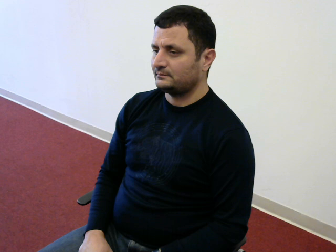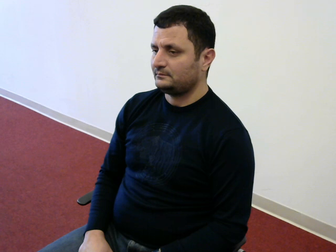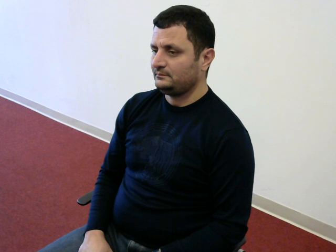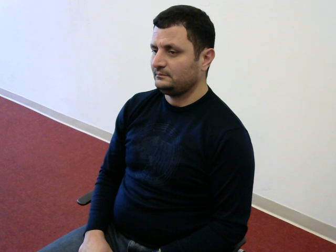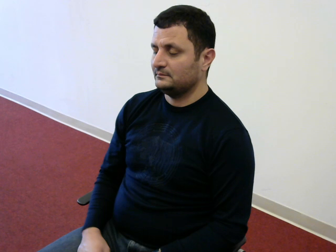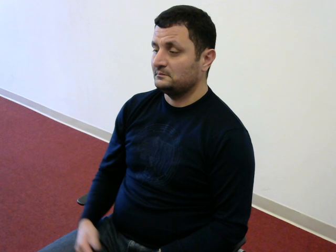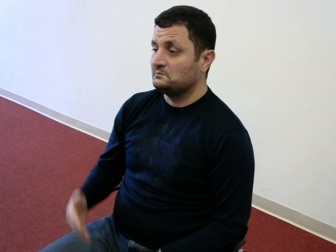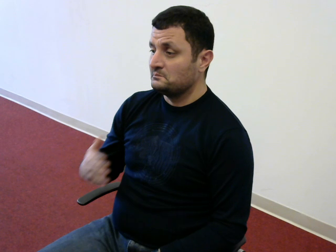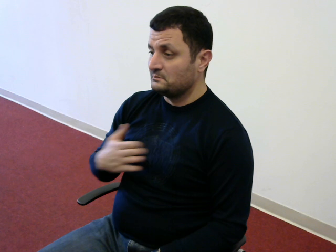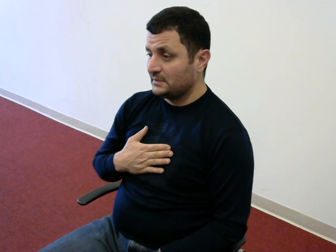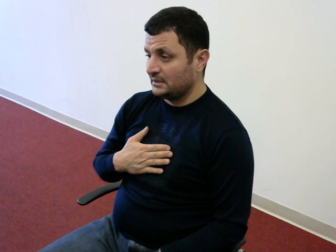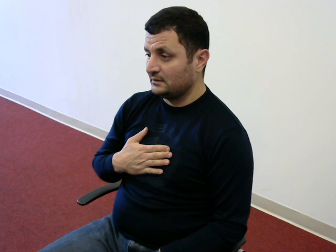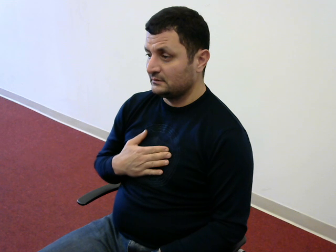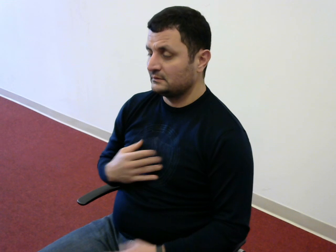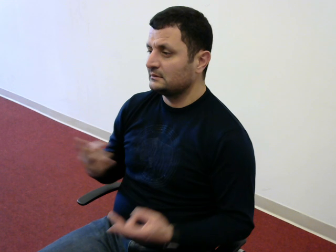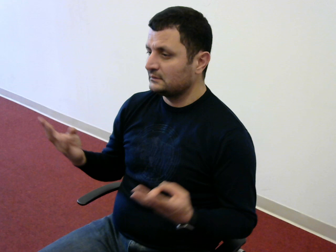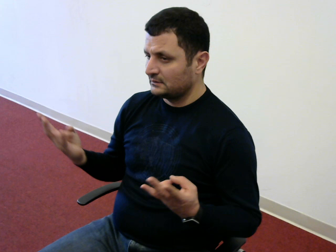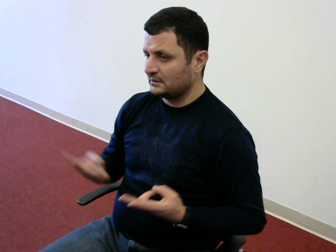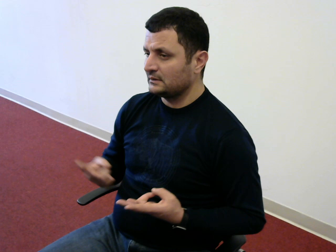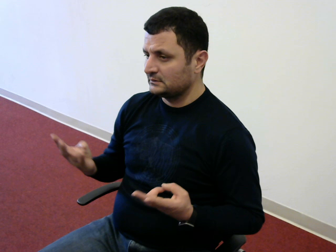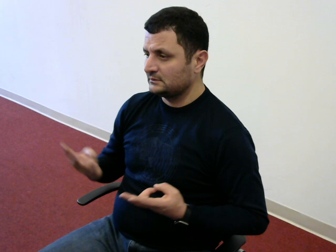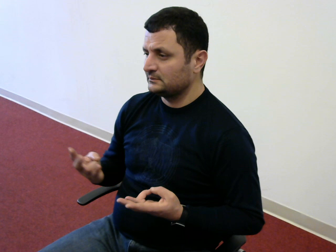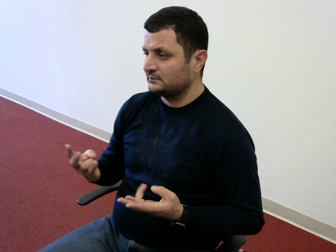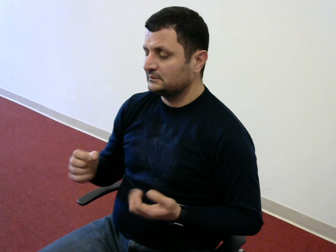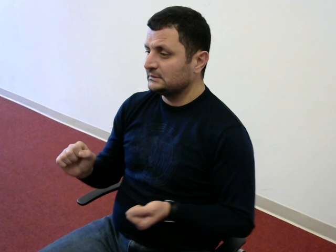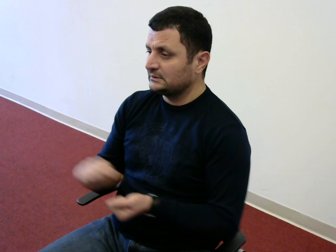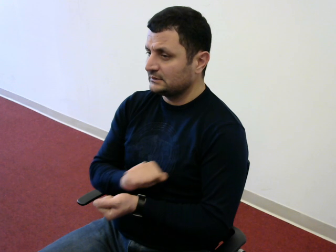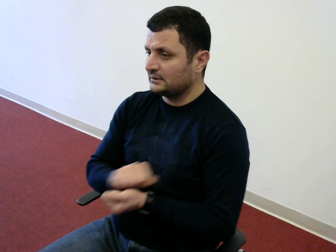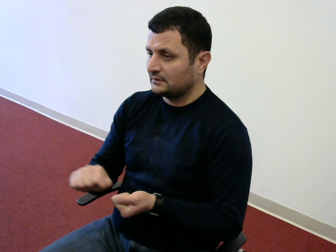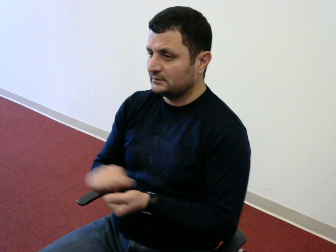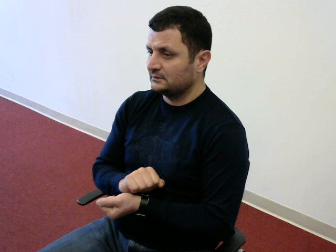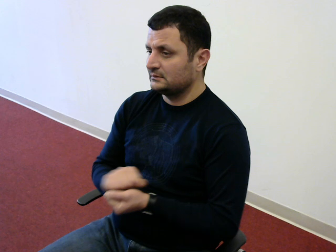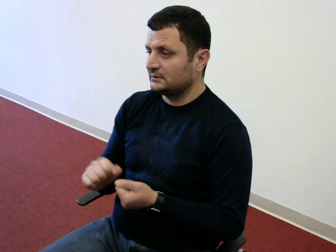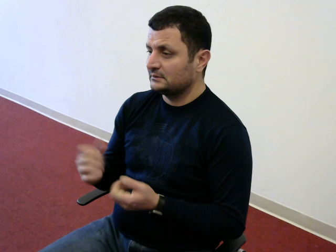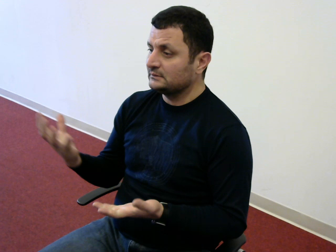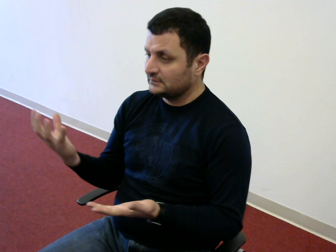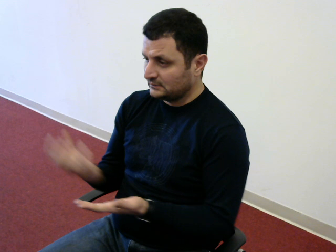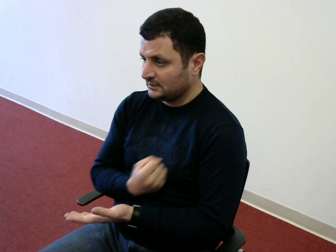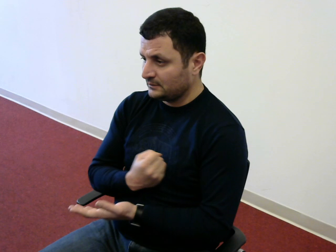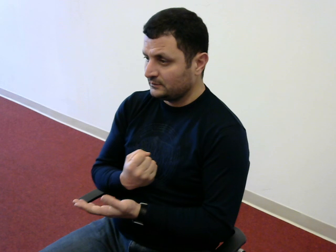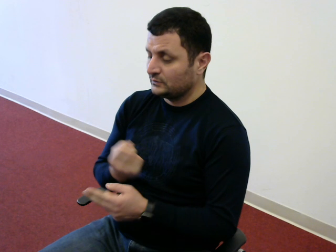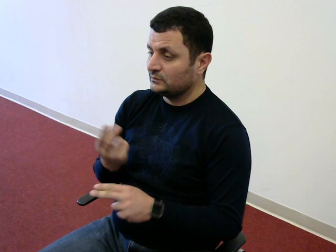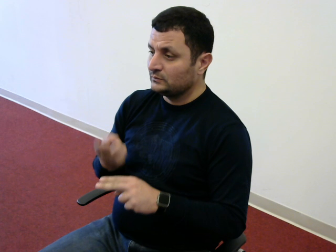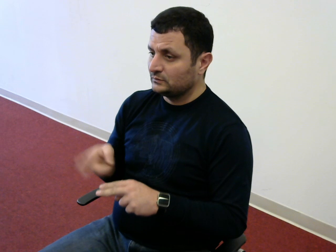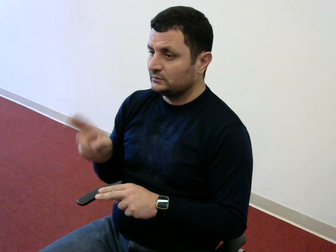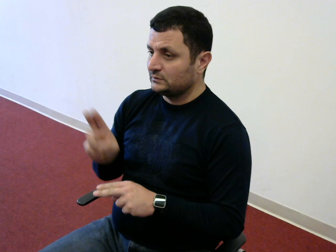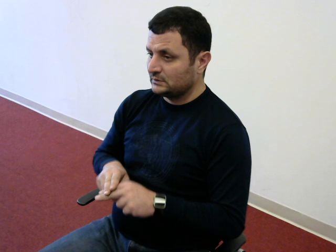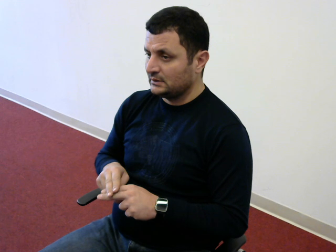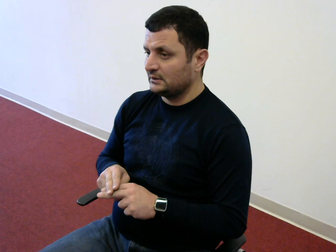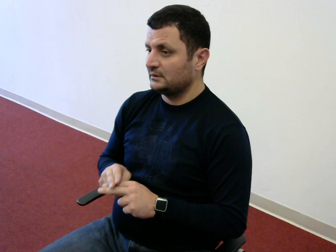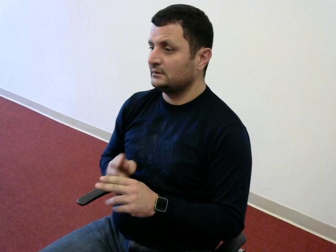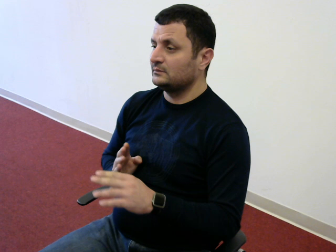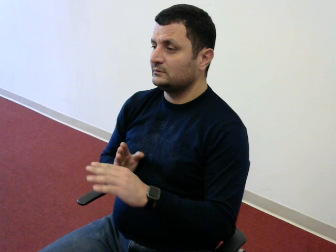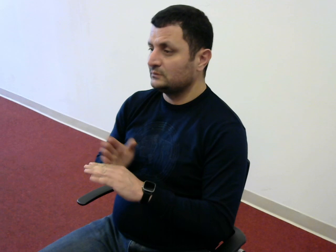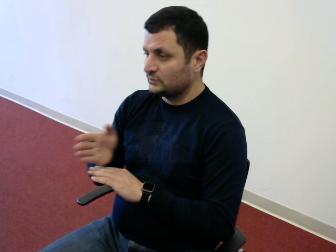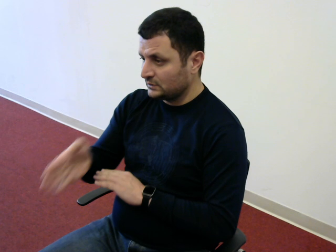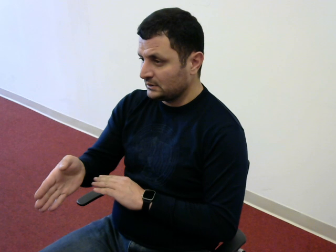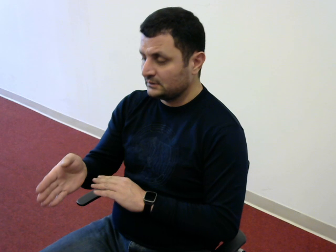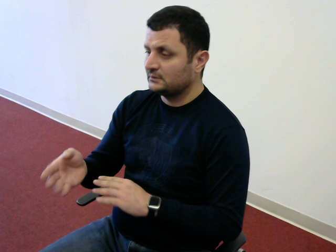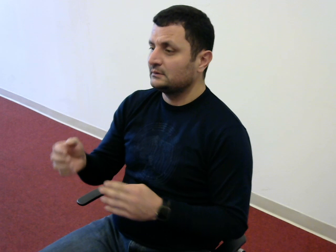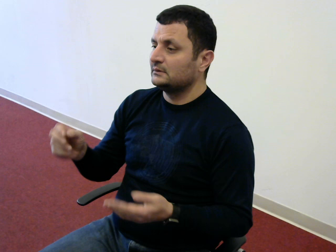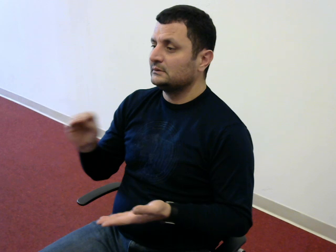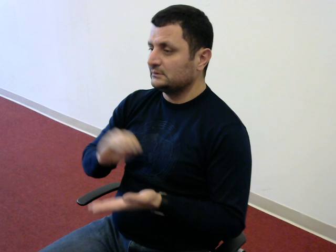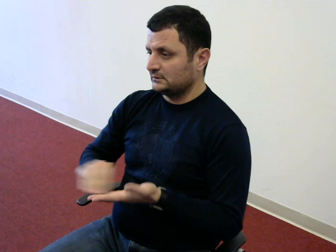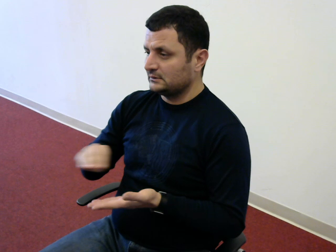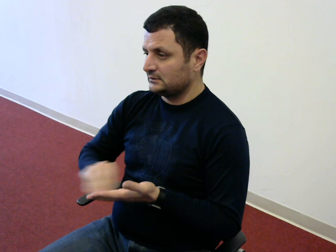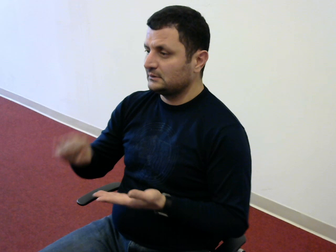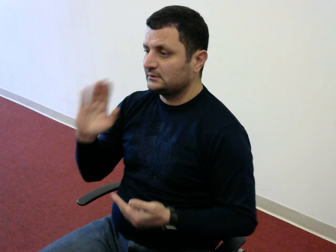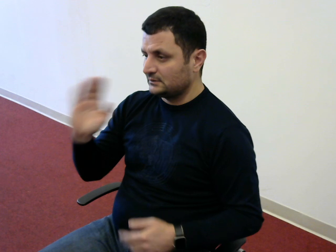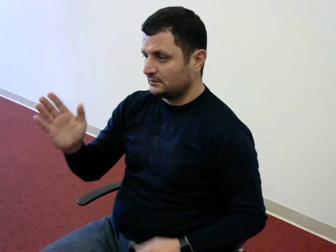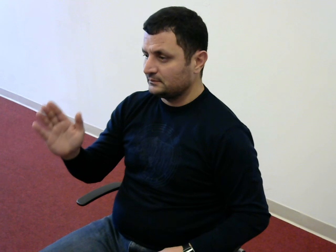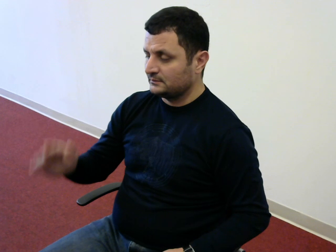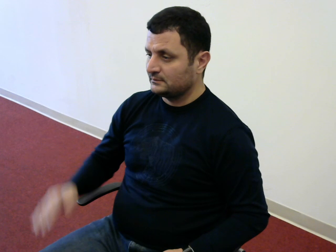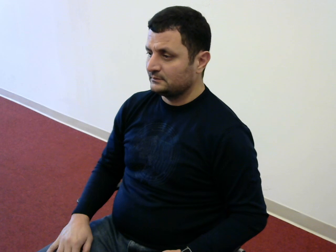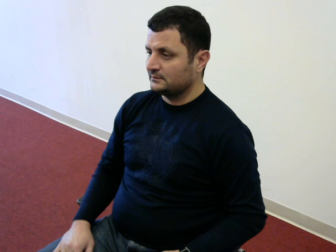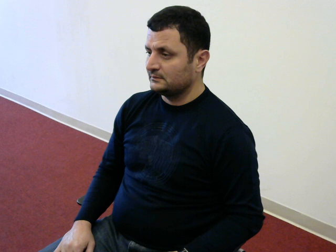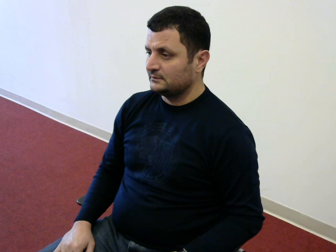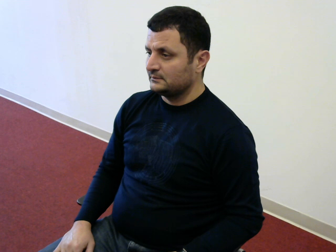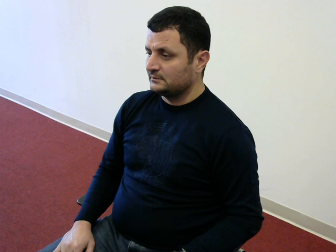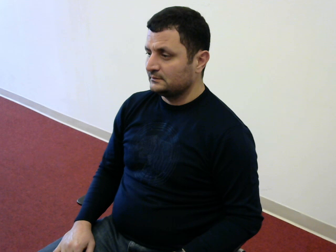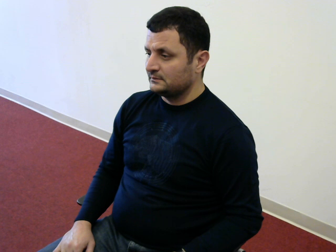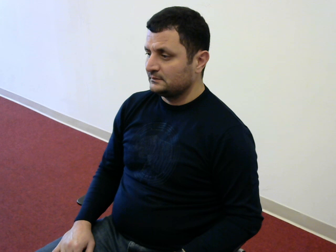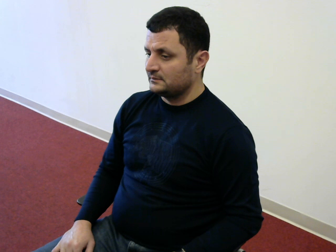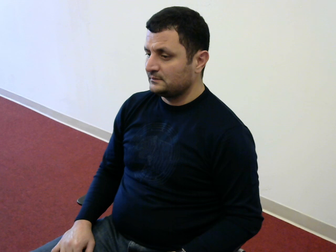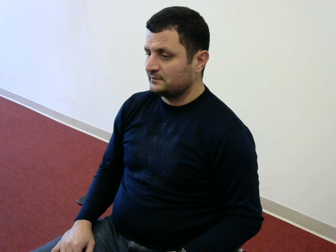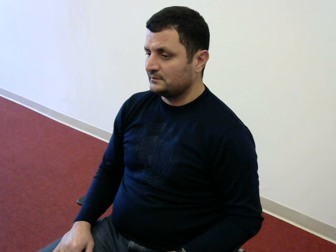Mən lazımlı kağızları tapmaq üçün müraciət yazacam